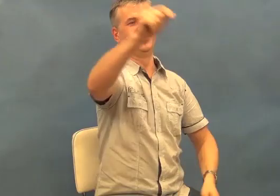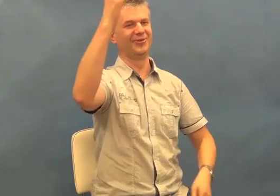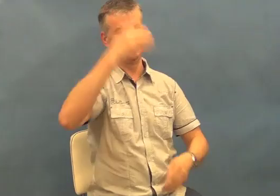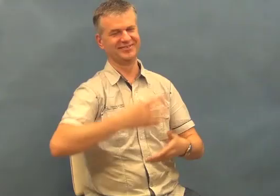Koniec.